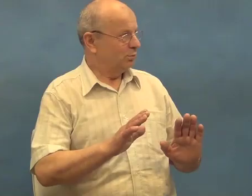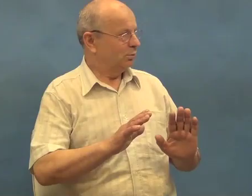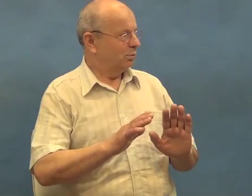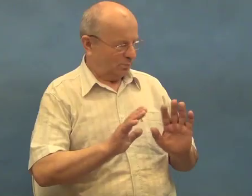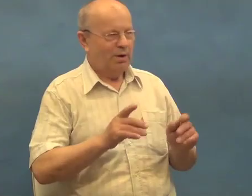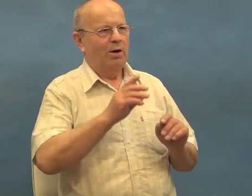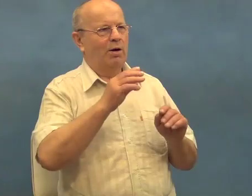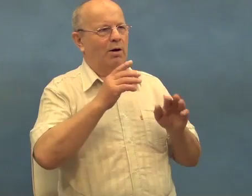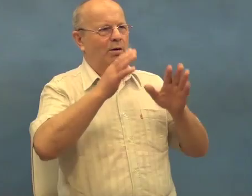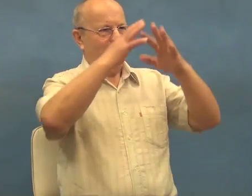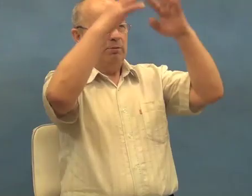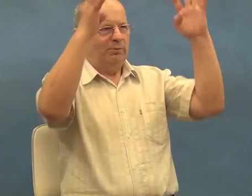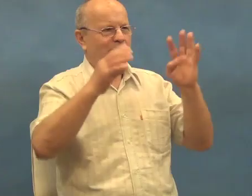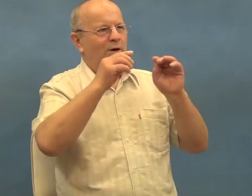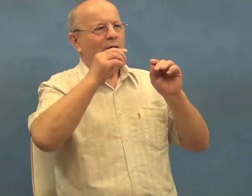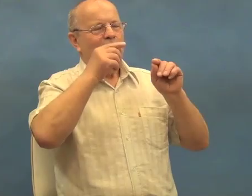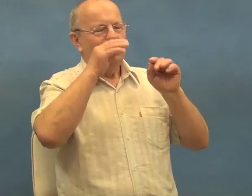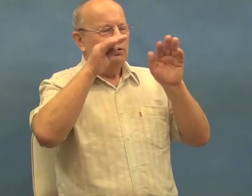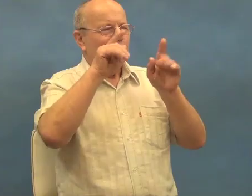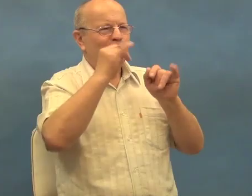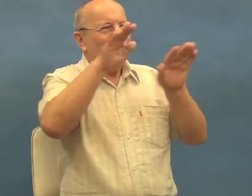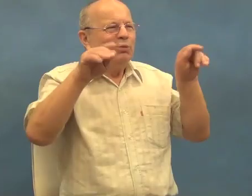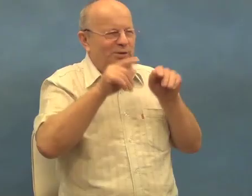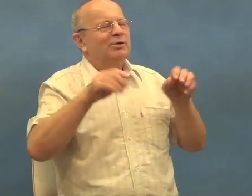W klatce huśta się żółty ptaszek.